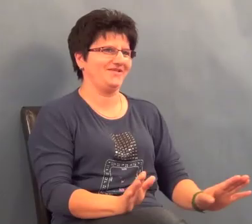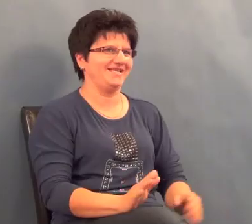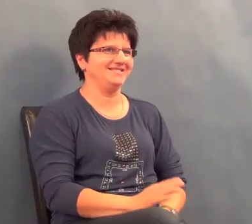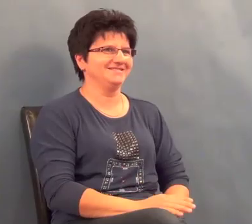Nie wiem.